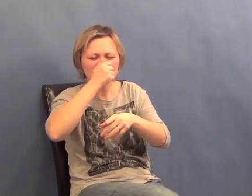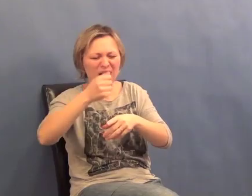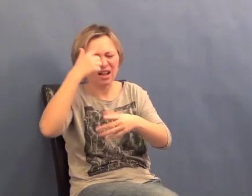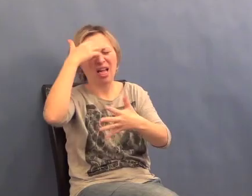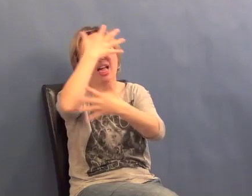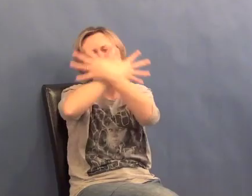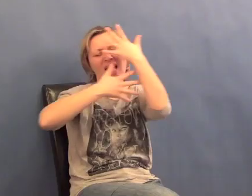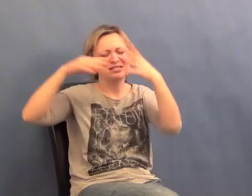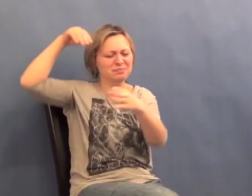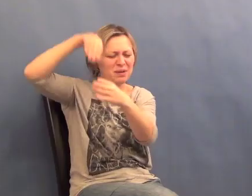Jest w koszu, kręci mu się w głowie.